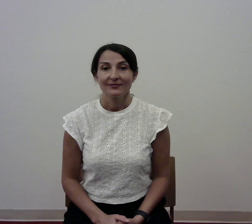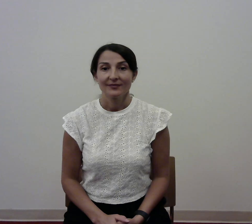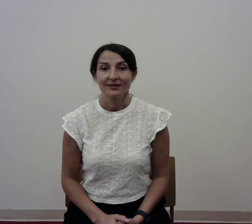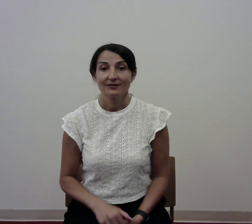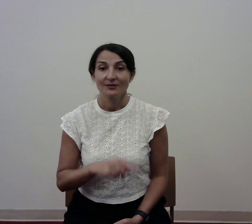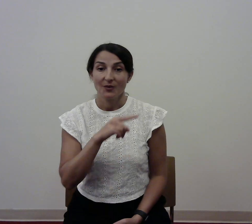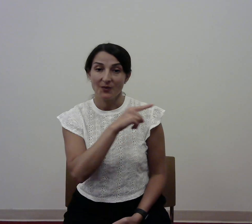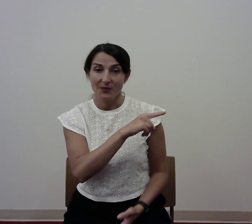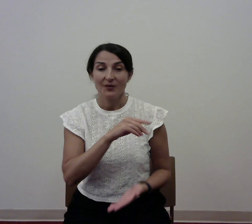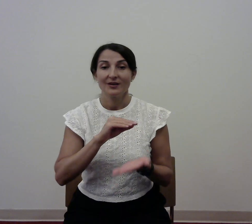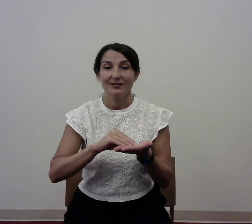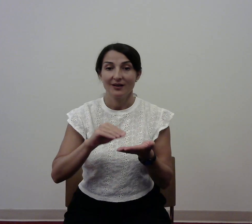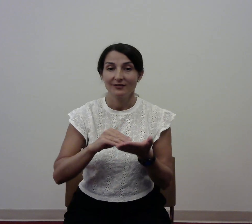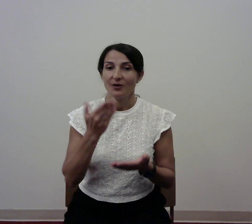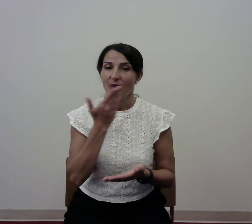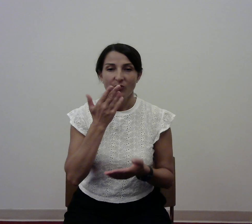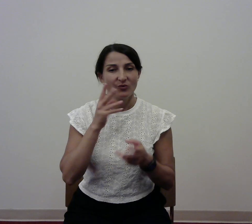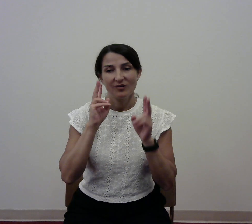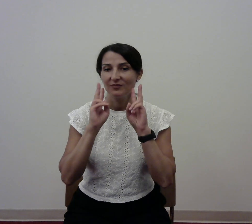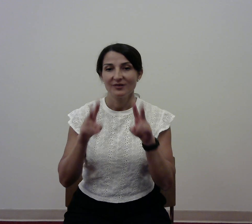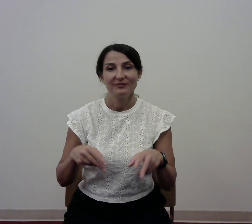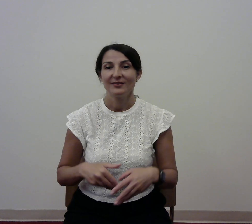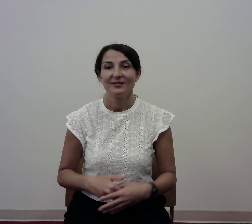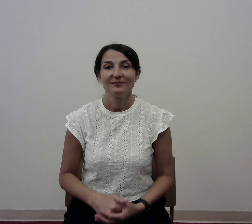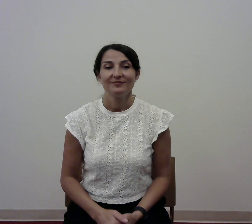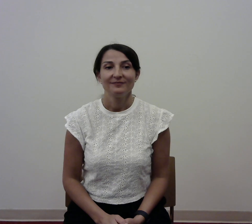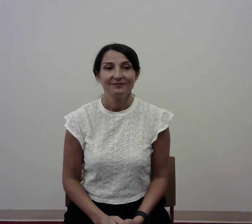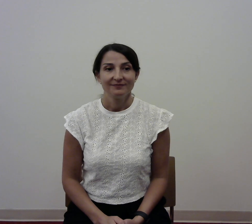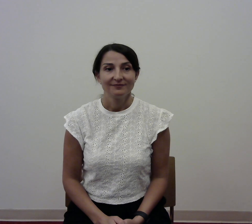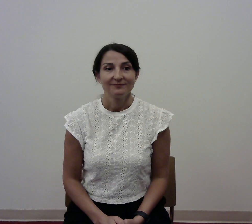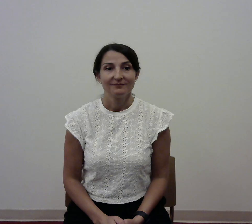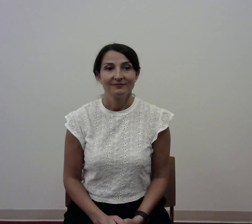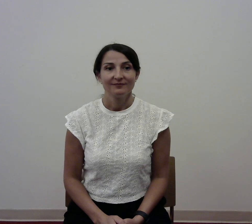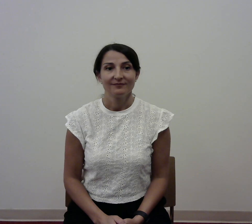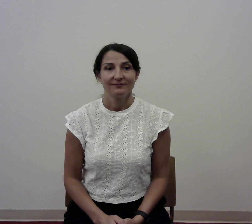O yazıb-oxuya bilmir